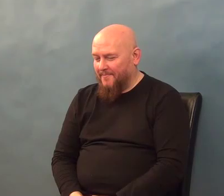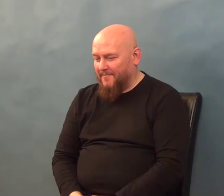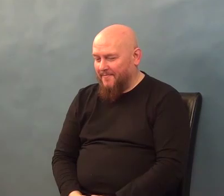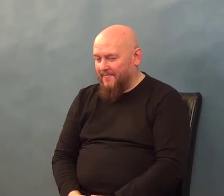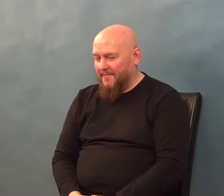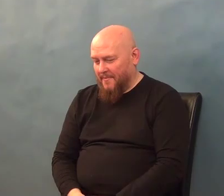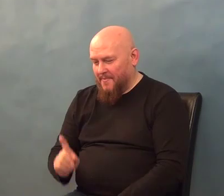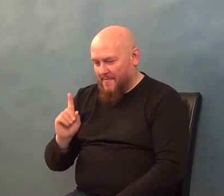Jesteś zajęty.